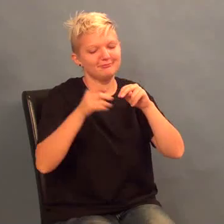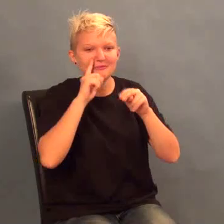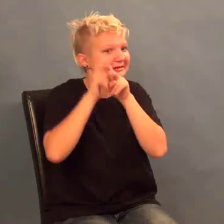Chłopiec sprawdzał, czy psu nic się nie stało.